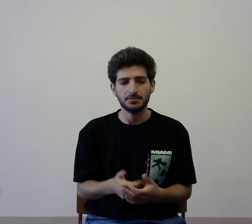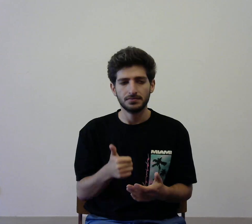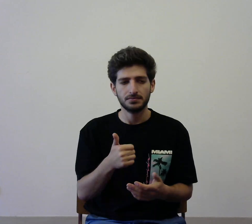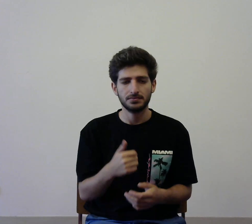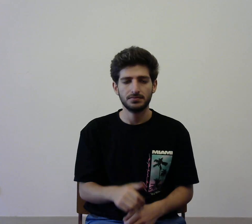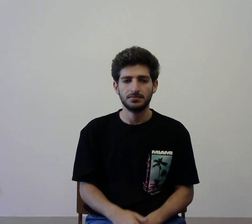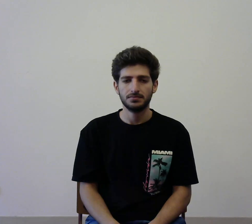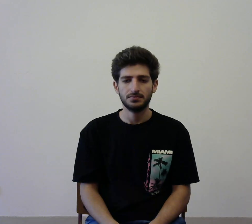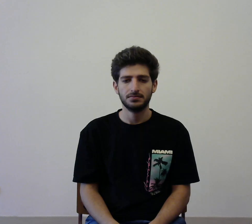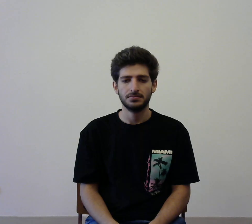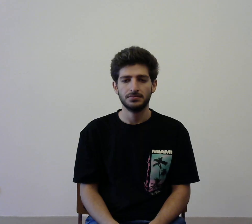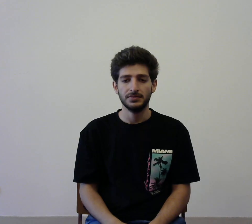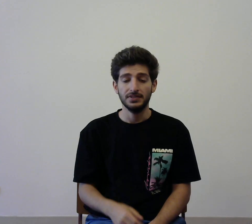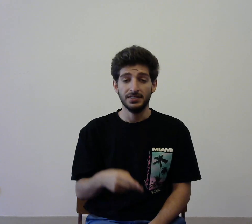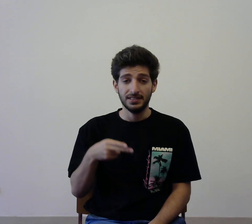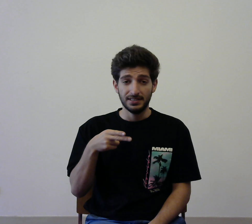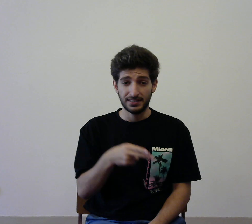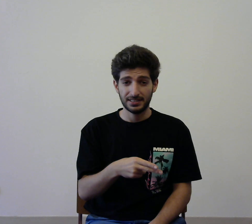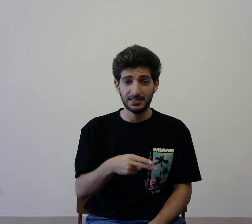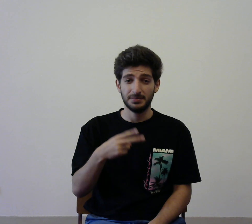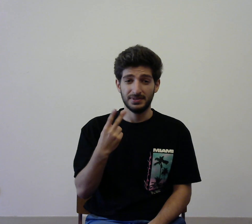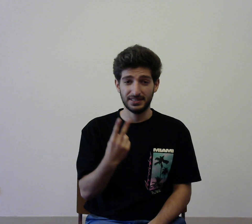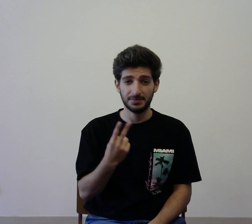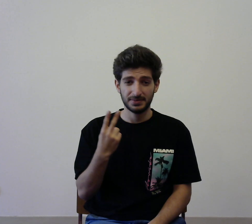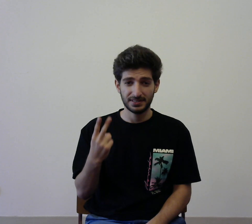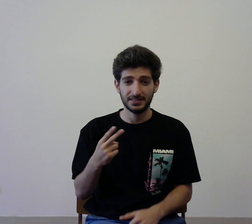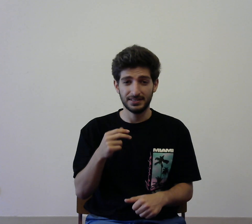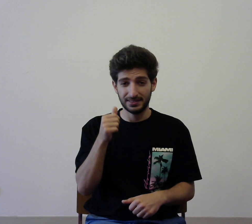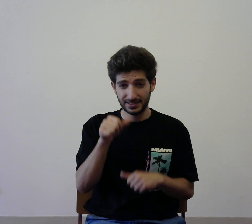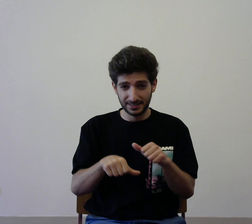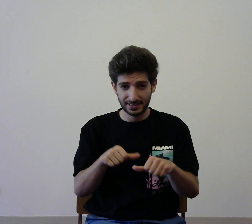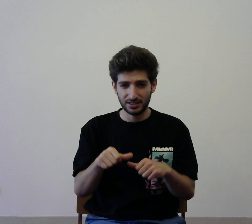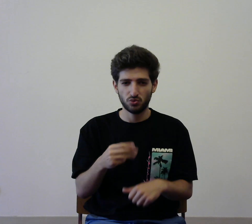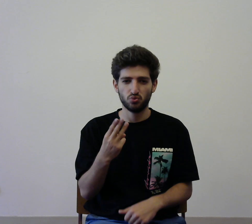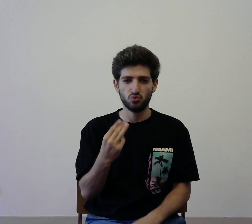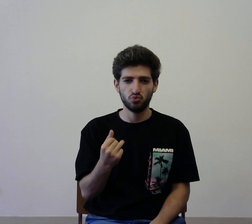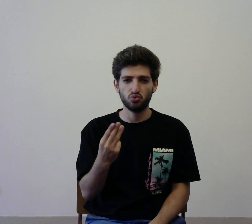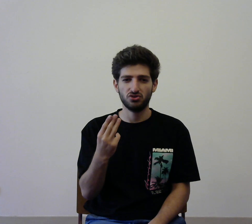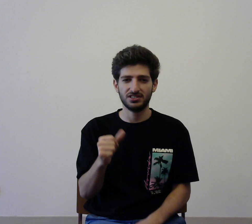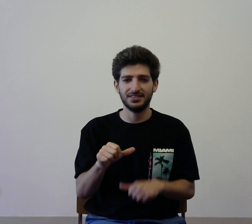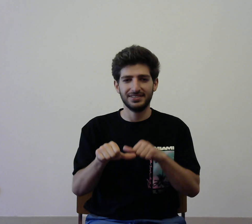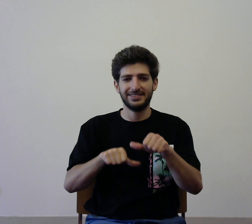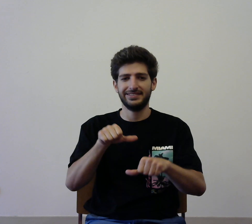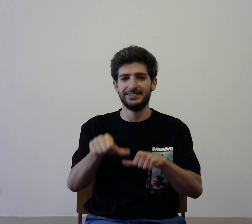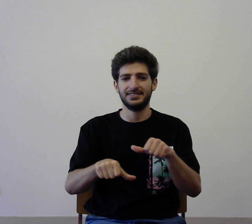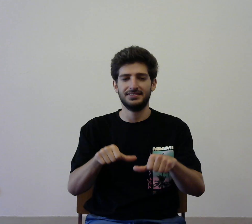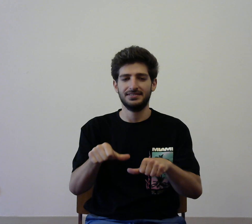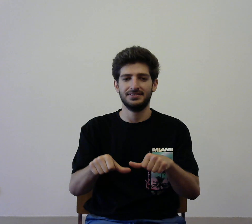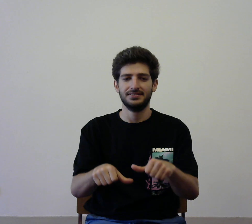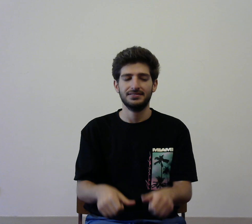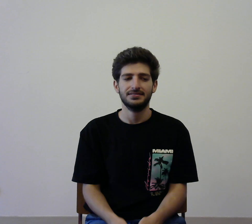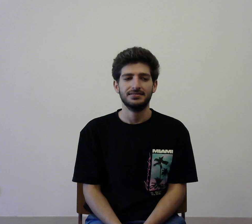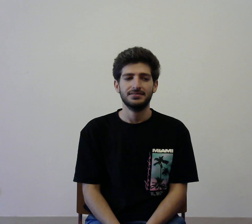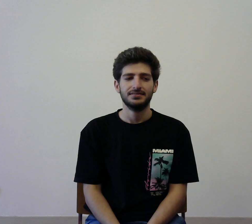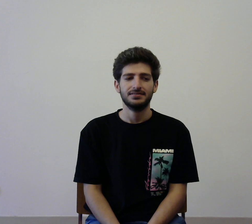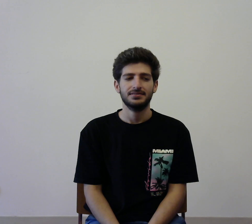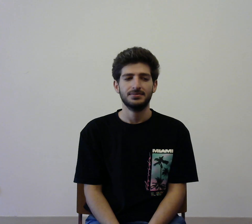2022-ci il Şuşa ilidir